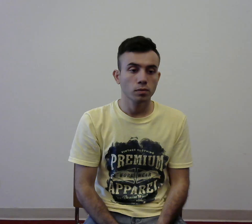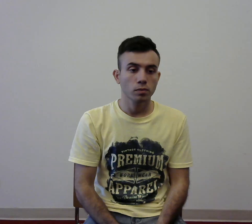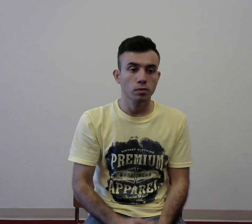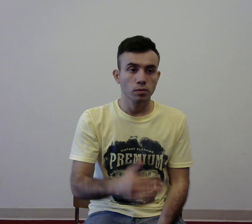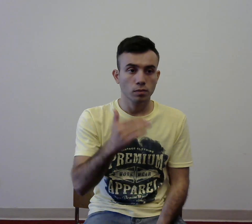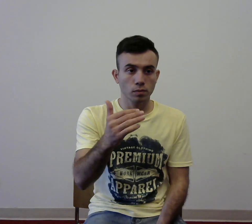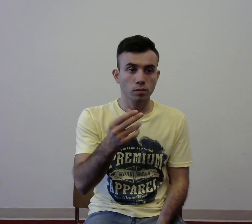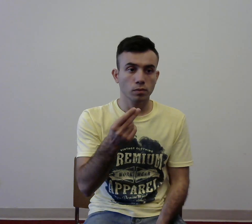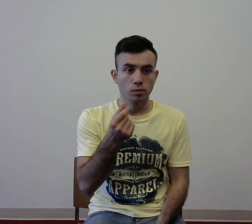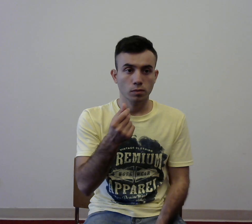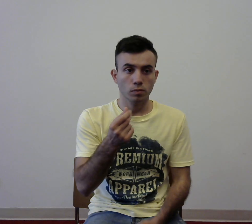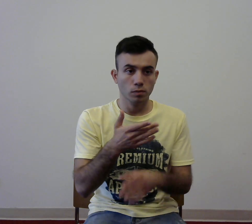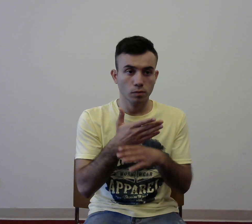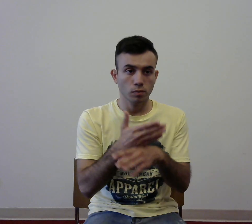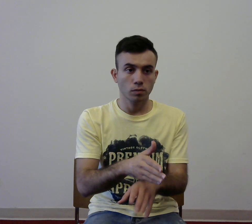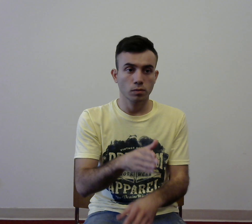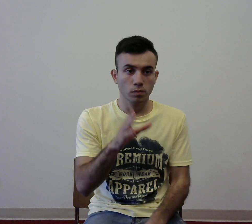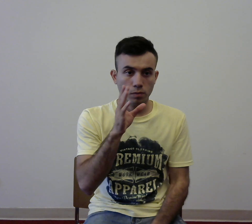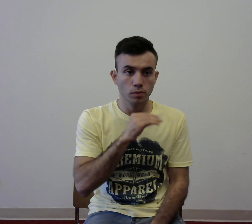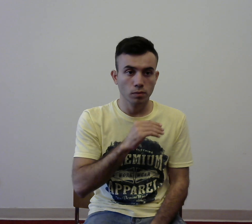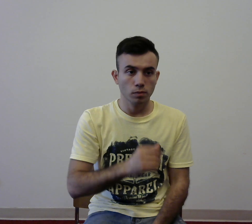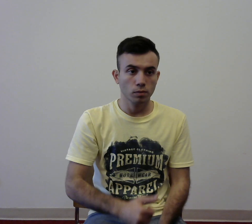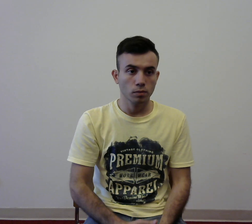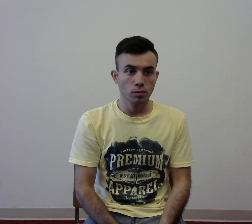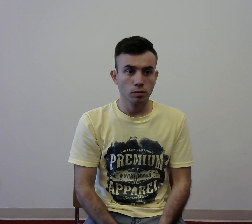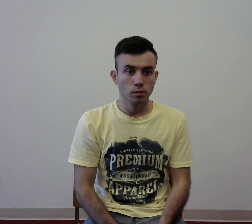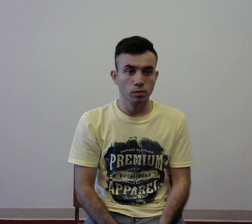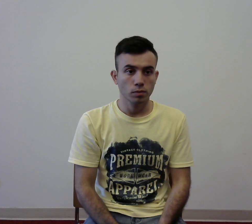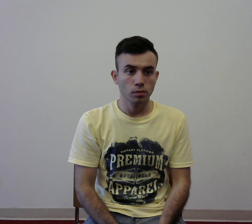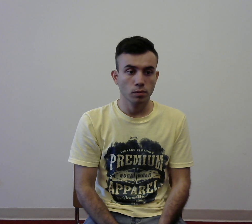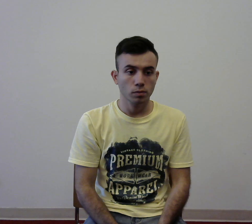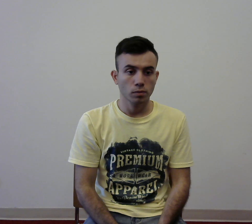Siz pulu xırdalaya bilərsinizmi?